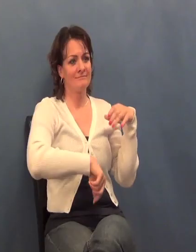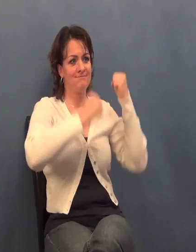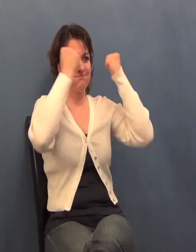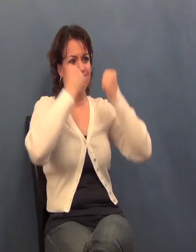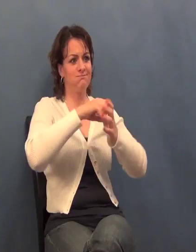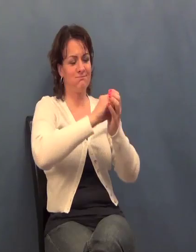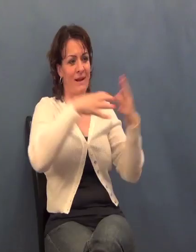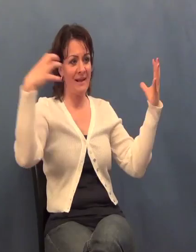I zrobiło się bum.